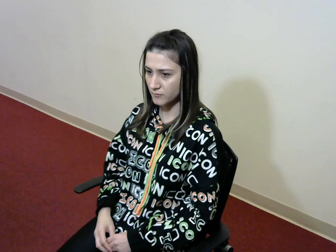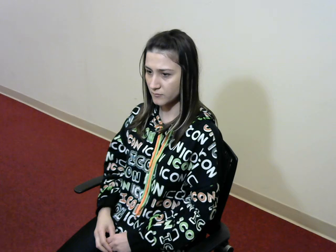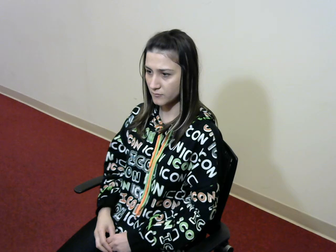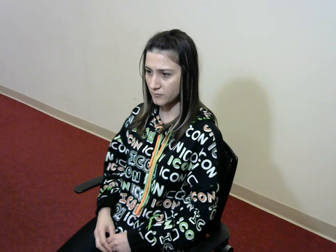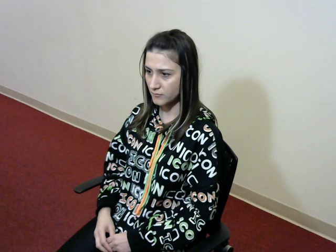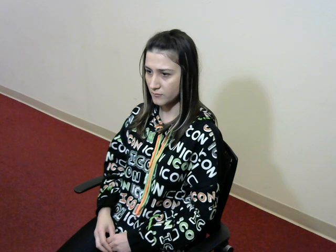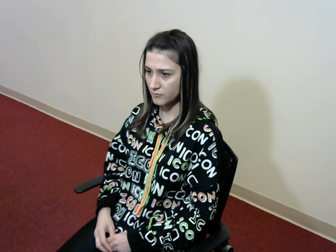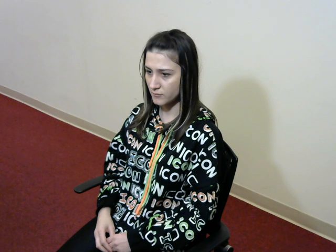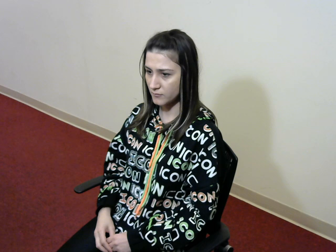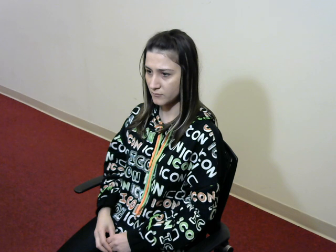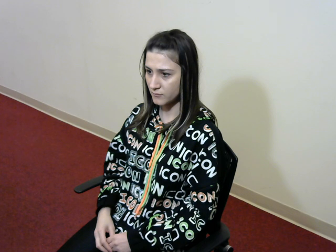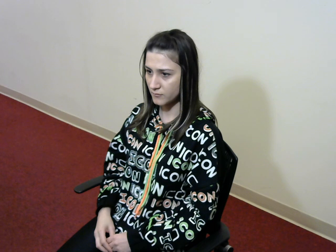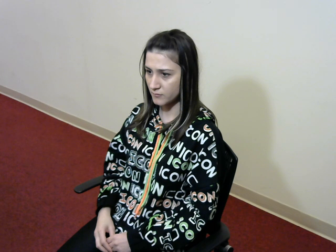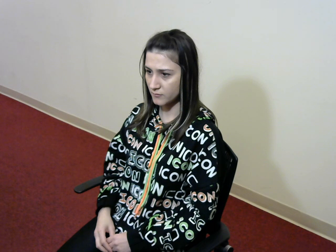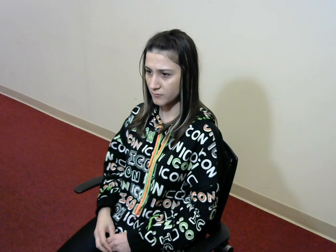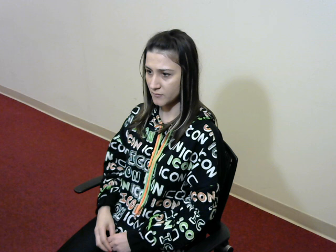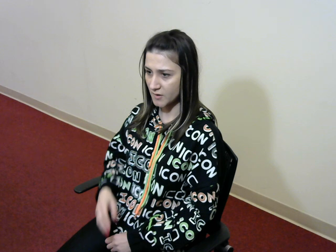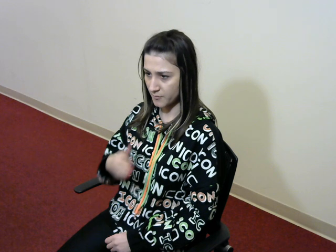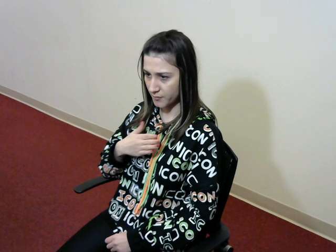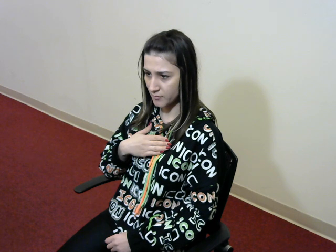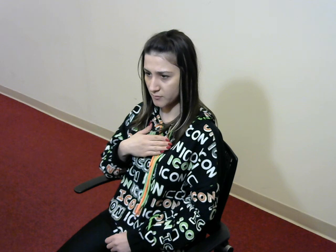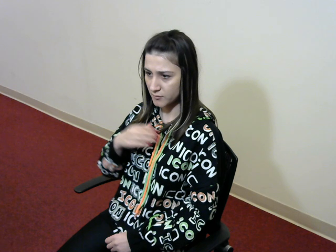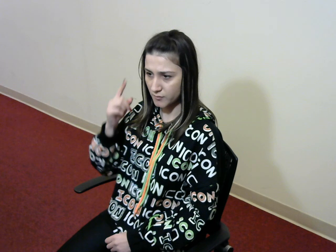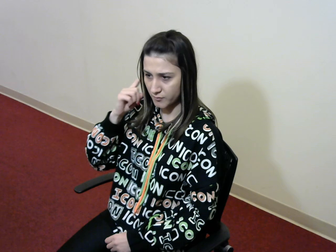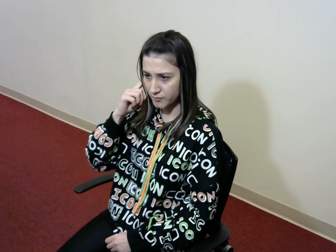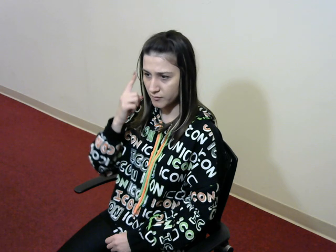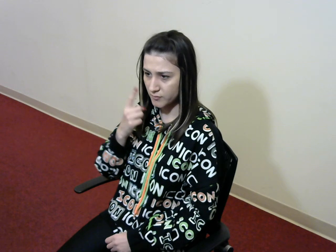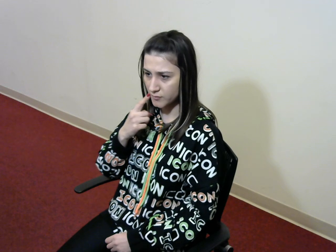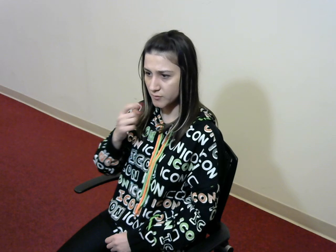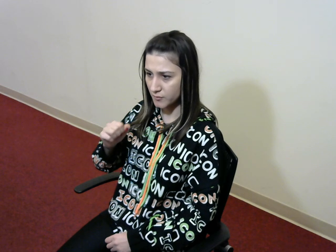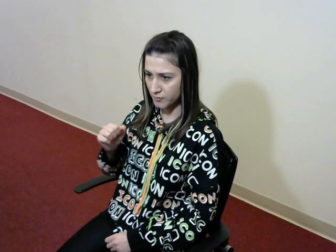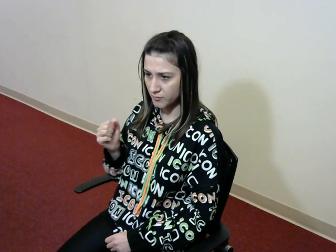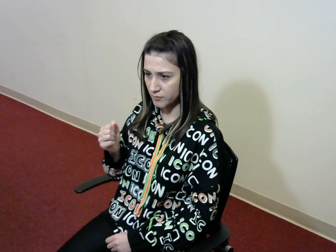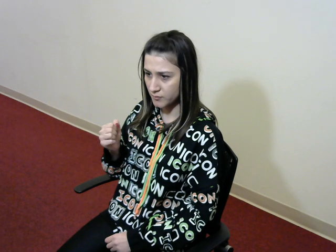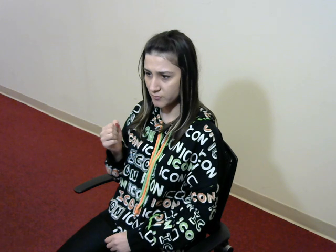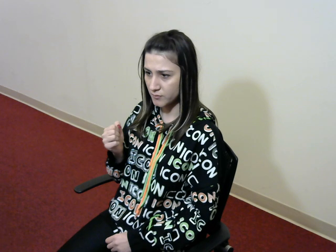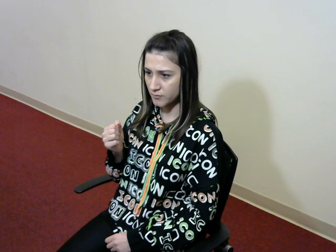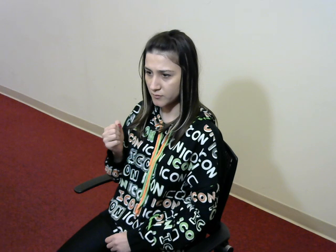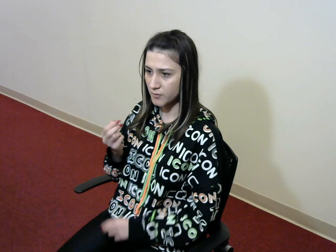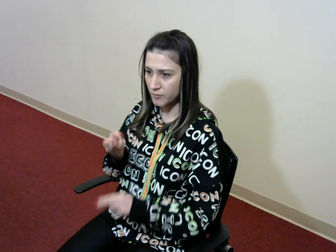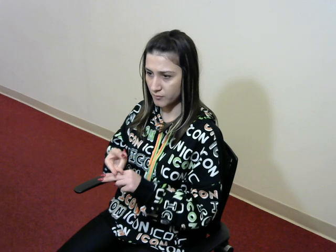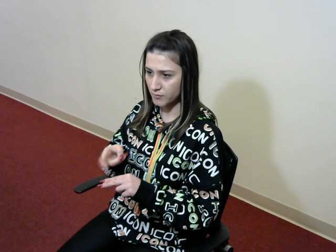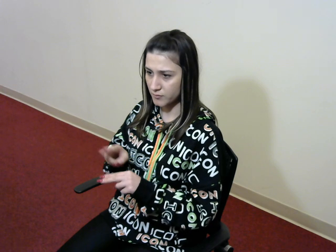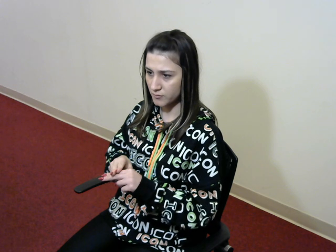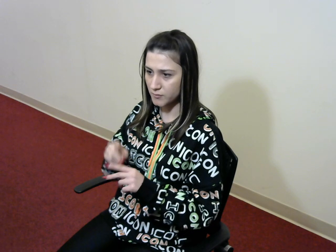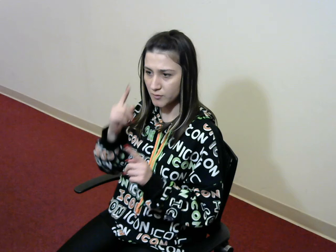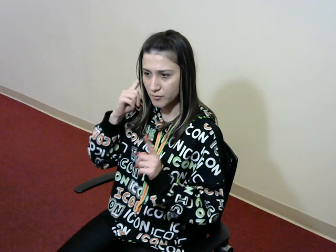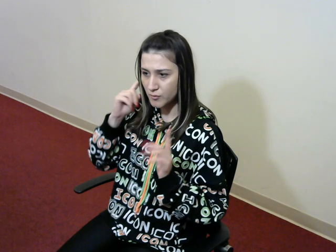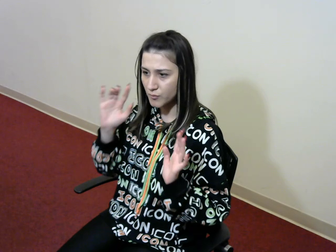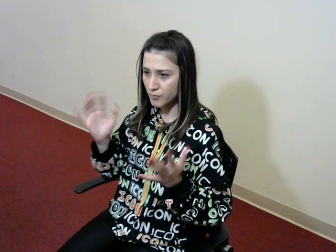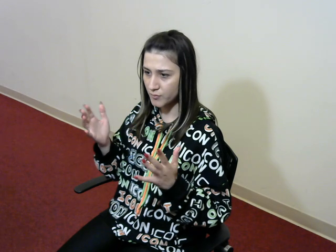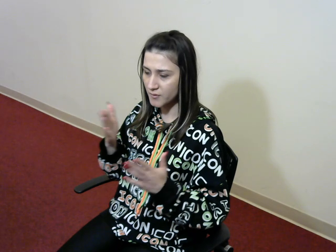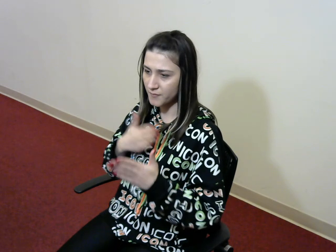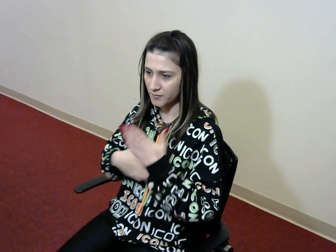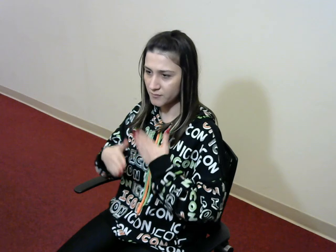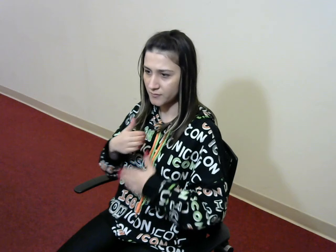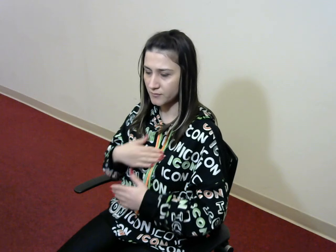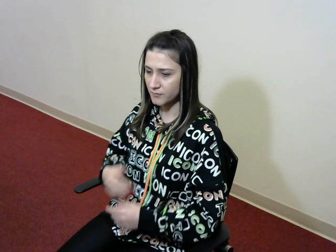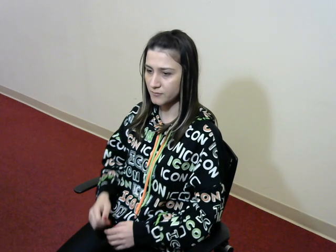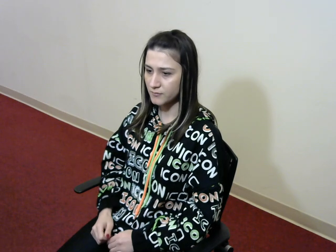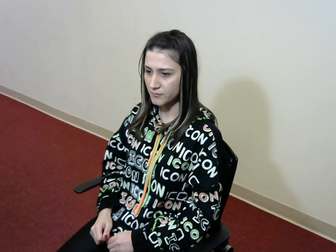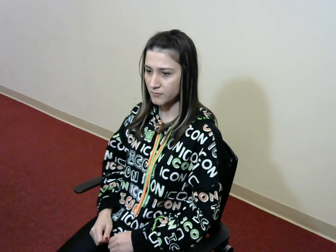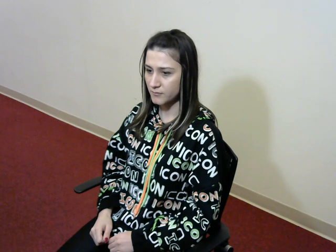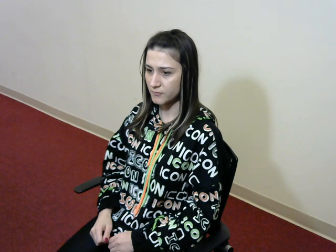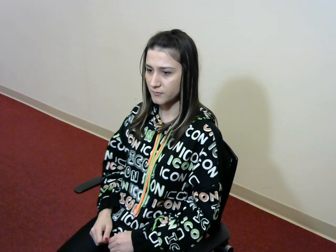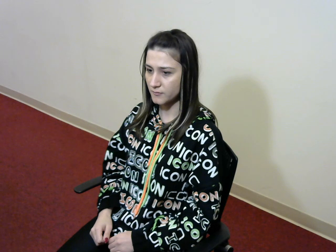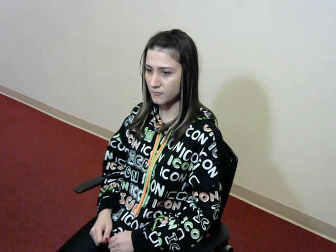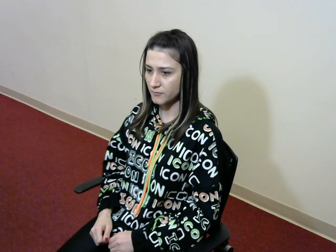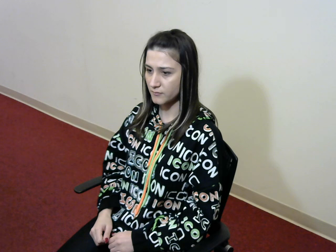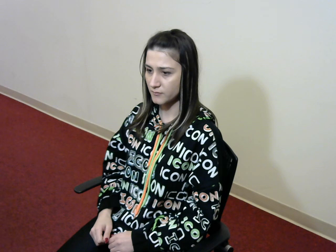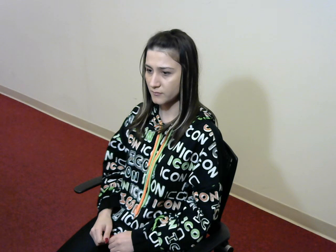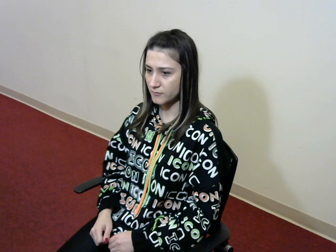Mənim eşitmə məhdudiyyətli dostlarım bu xəbərə sevinəcək